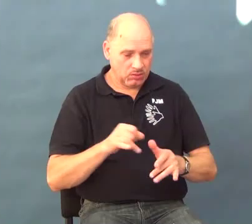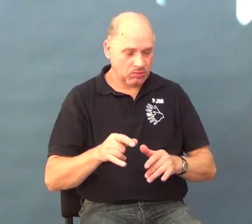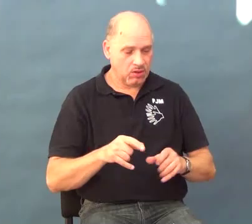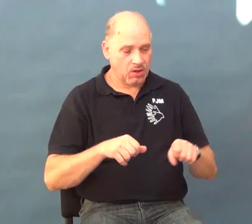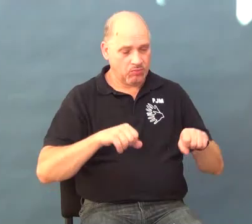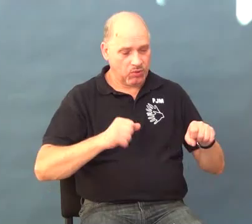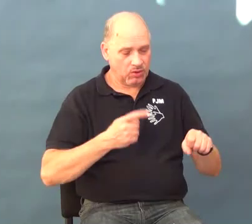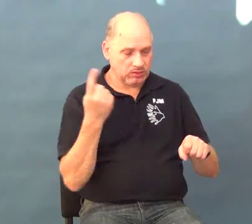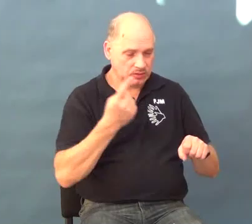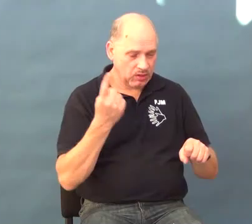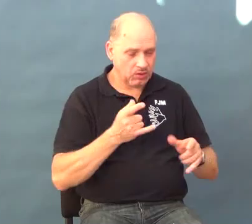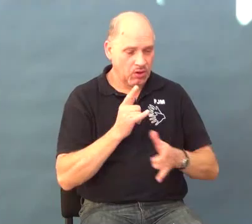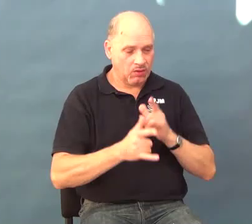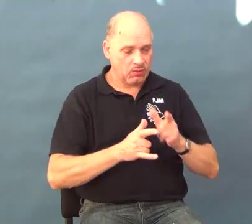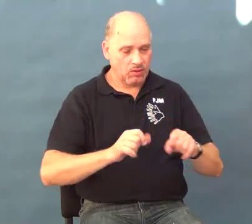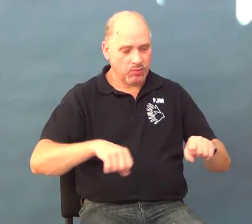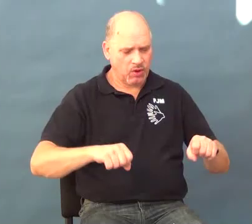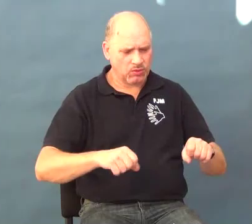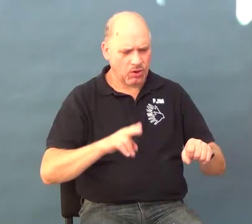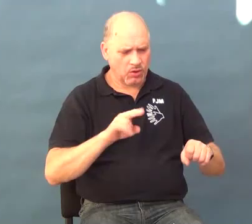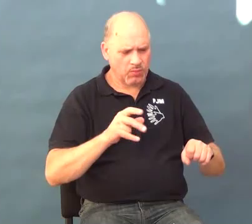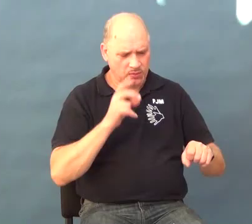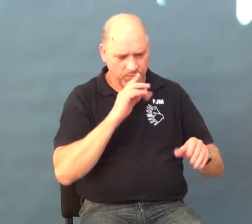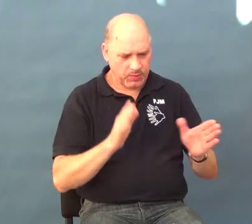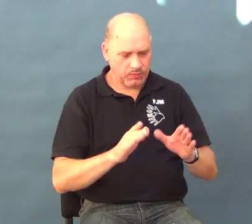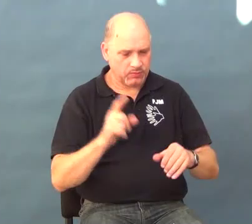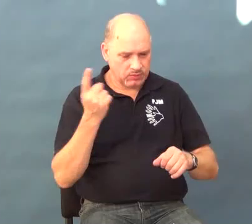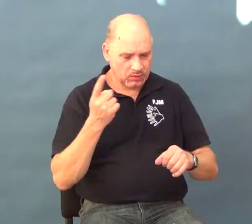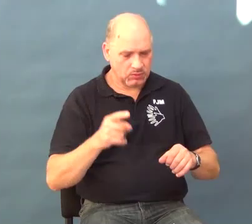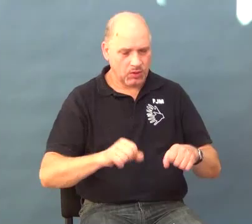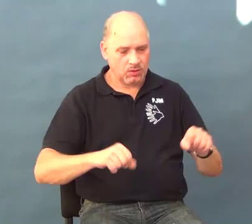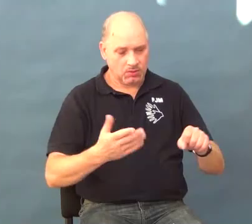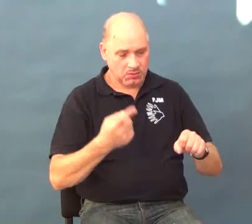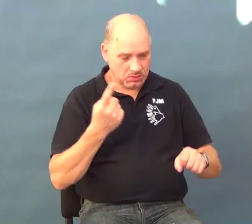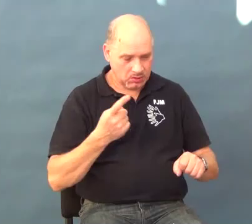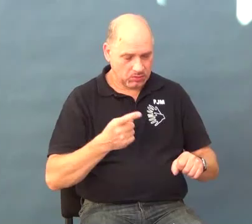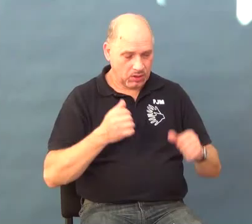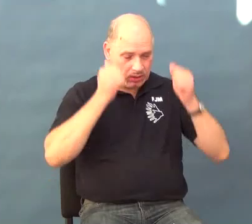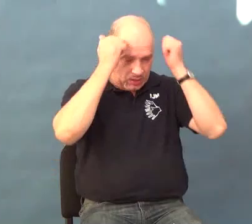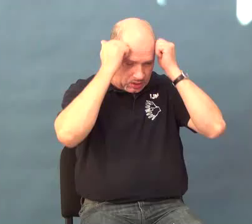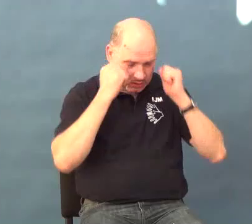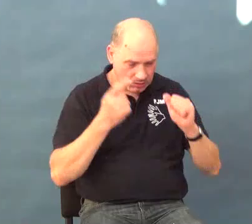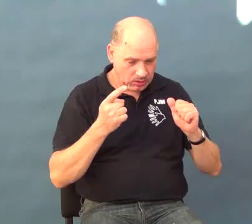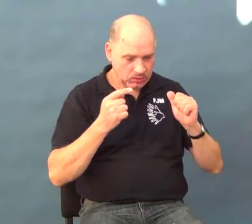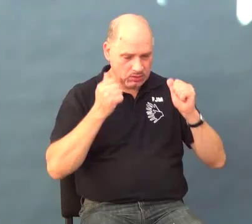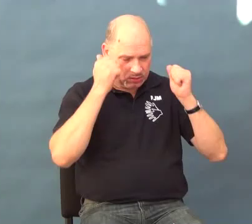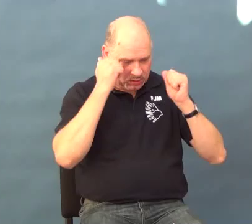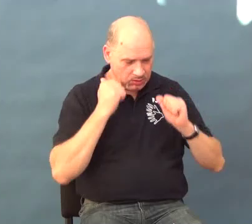Zakazana jest jazda na motorze, motorowerze i na skuterze, zakaz kasku...?